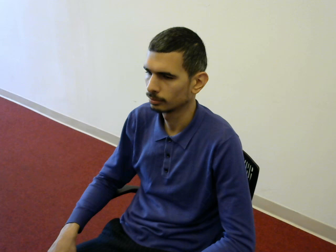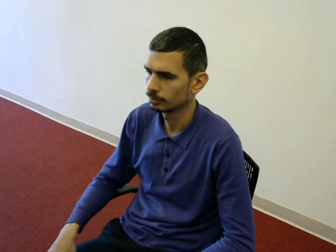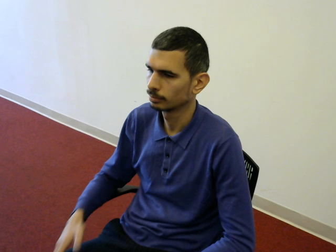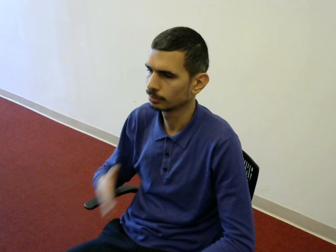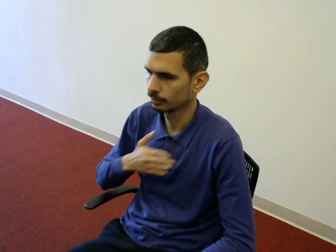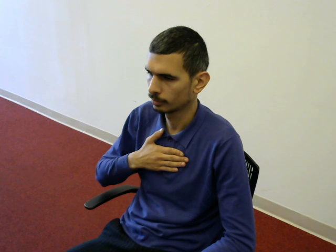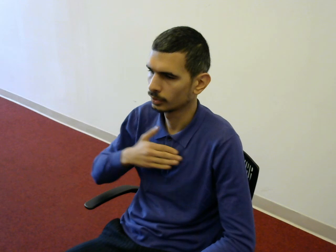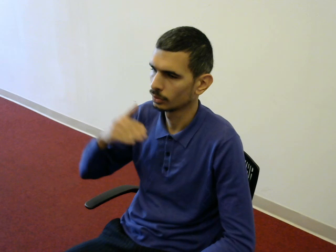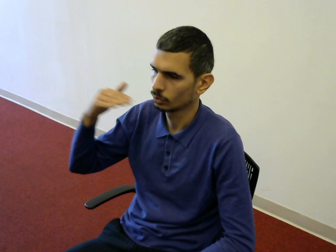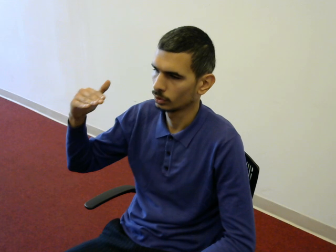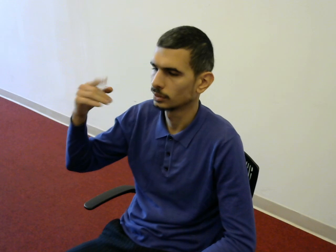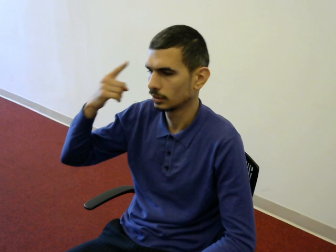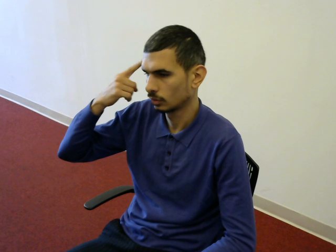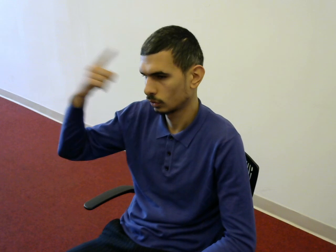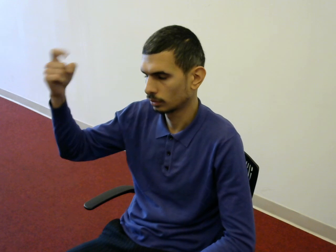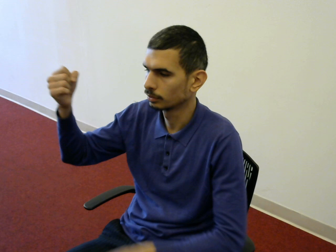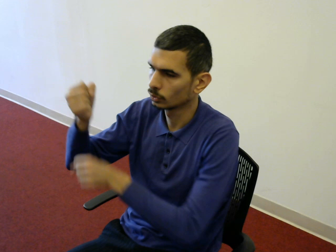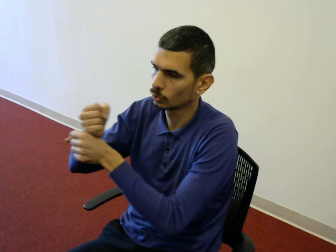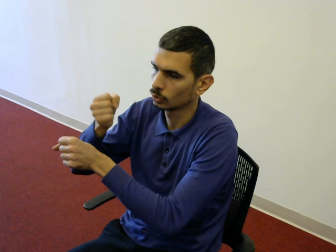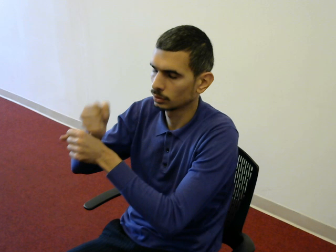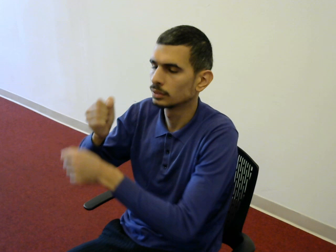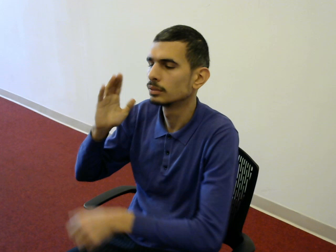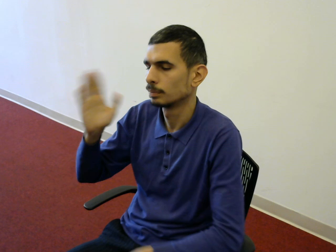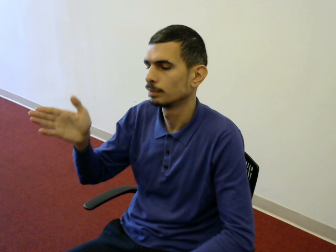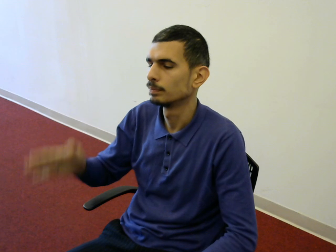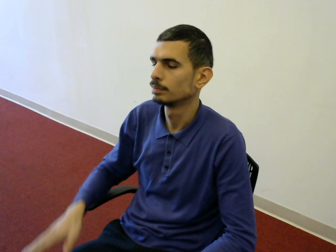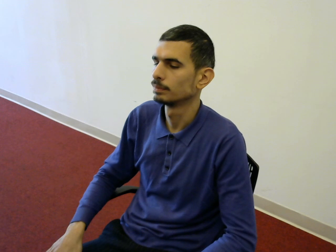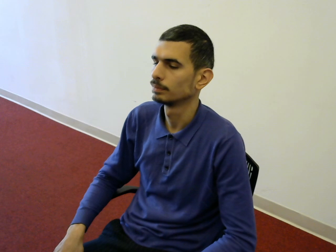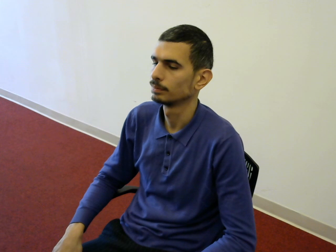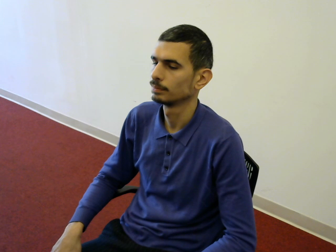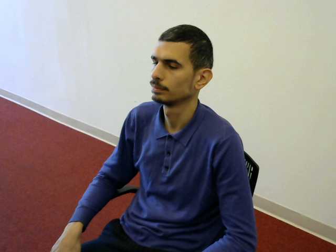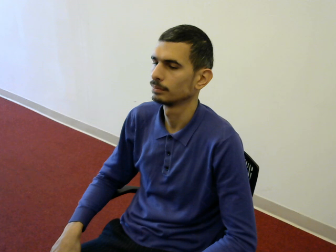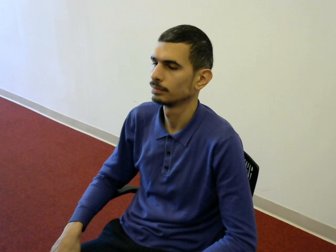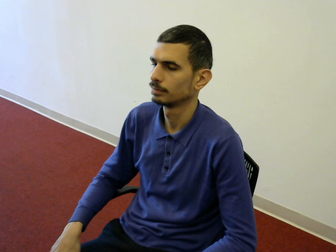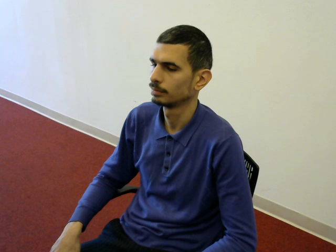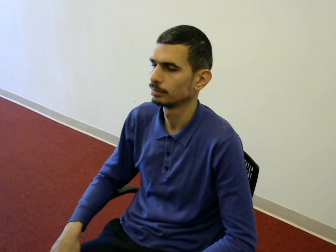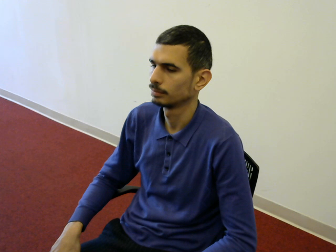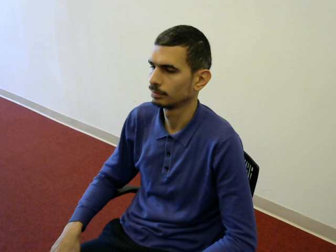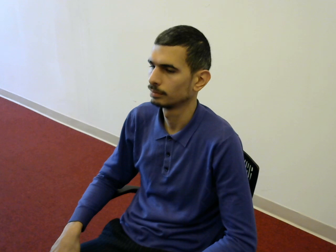Mən sizə xəbər edəcəyəm